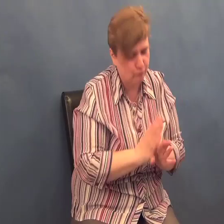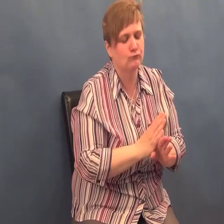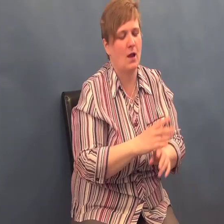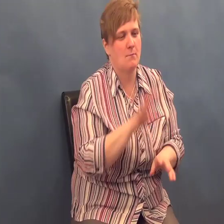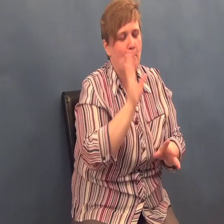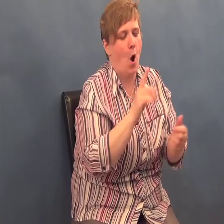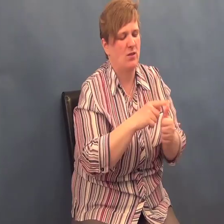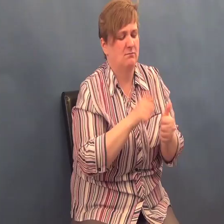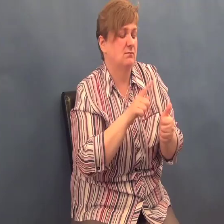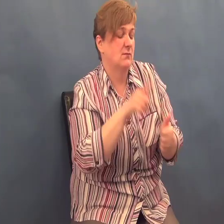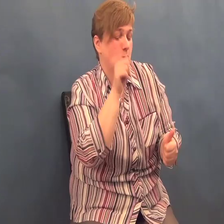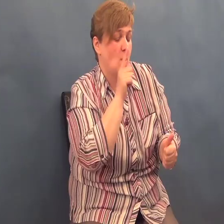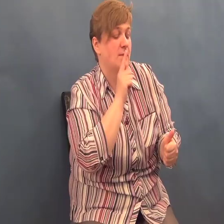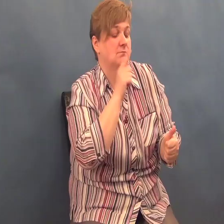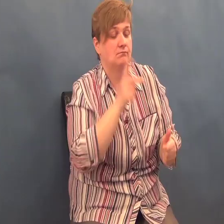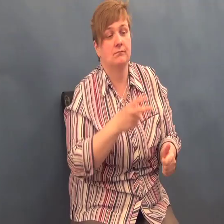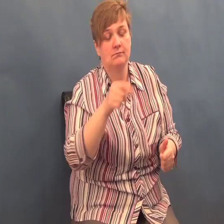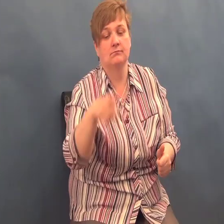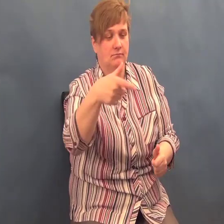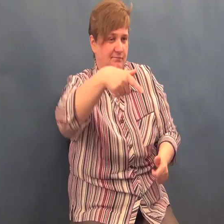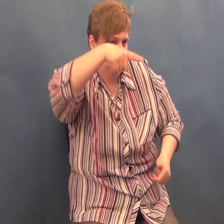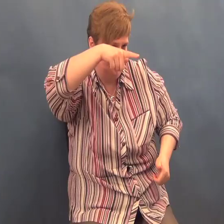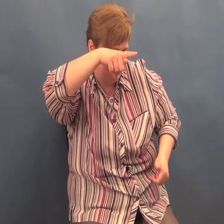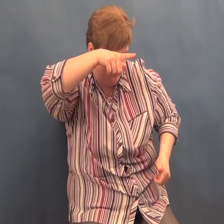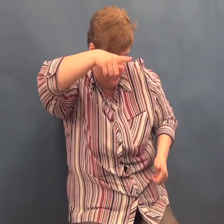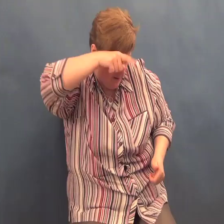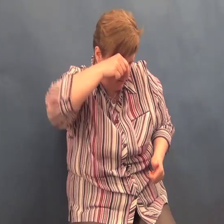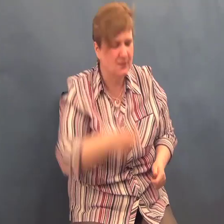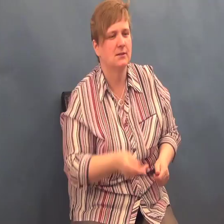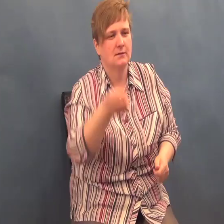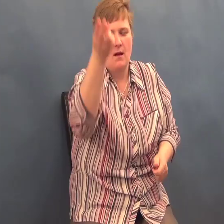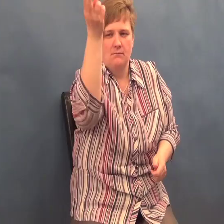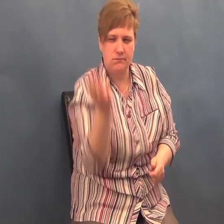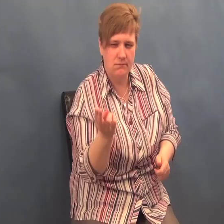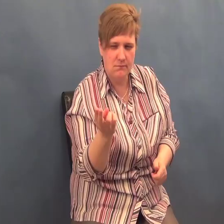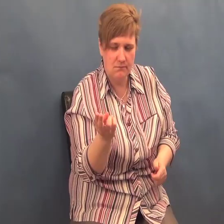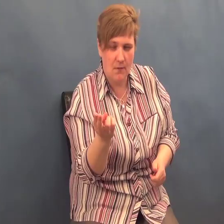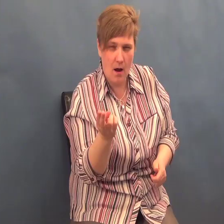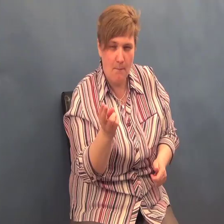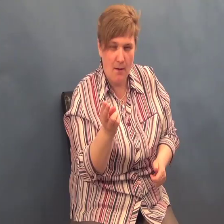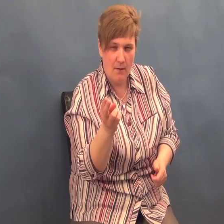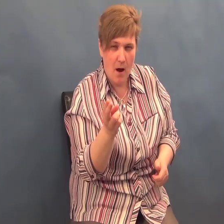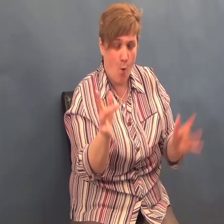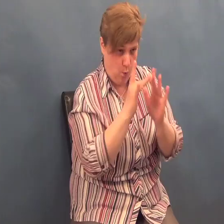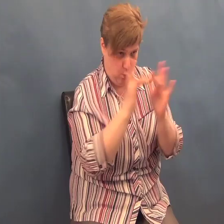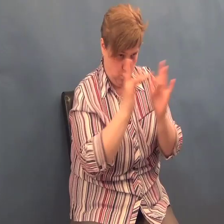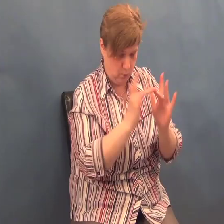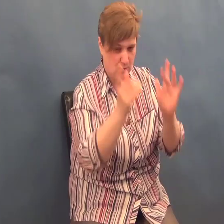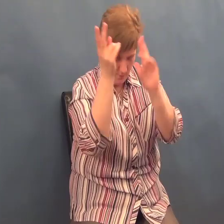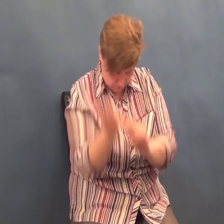Potem chłopiec poszedł spać, położył się do łóżka.